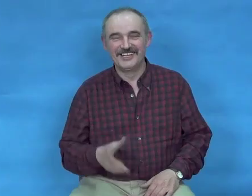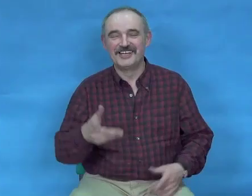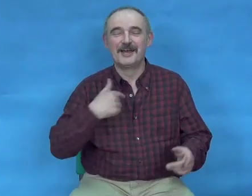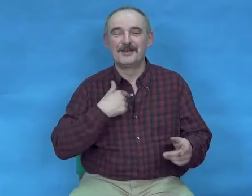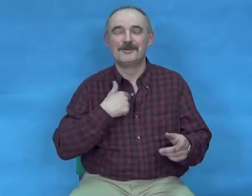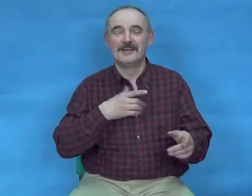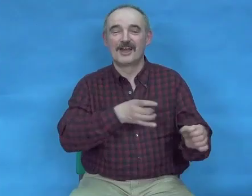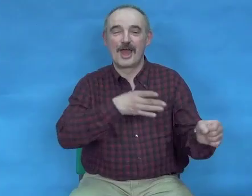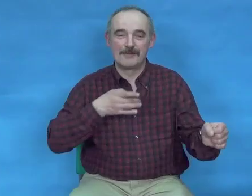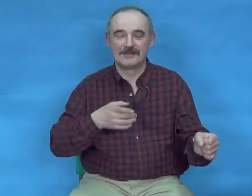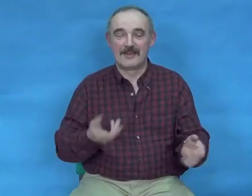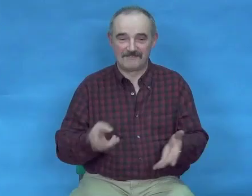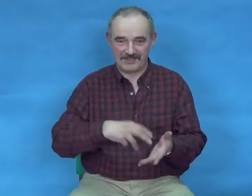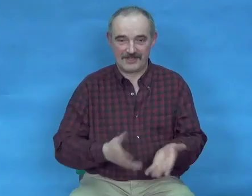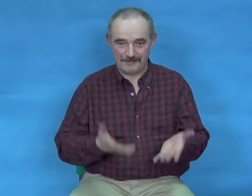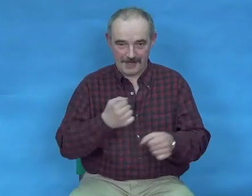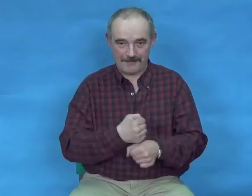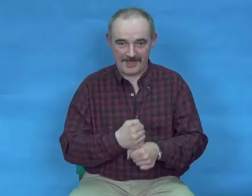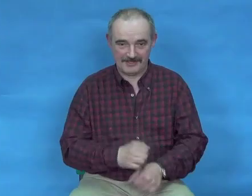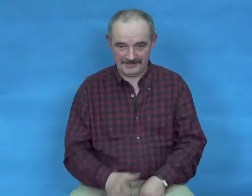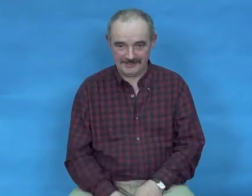Do mnie strzela, żebym wstał do pracy.